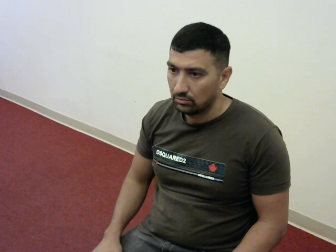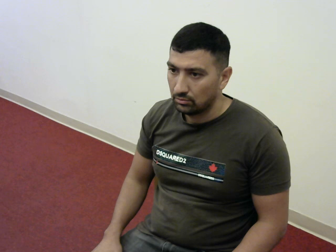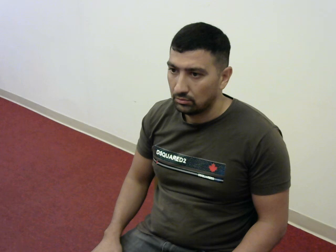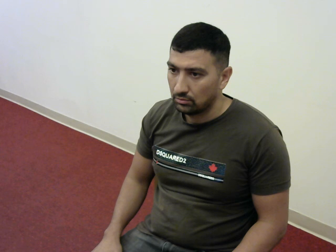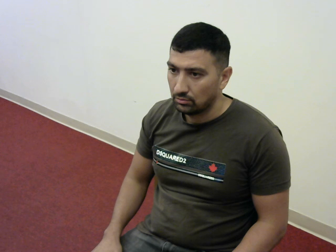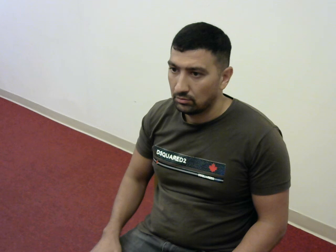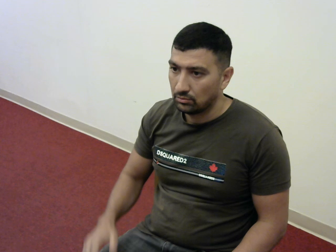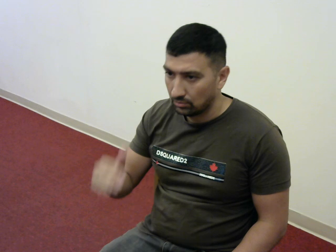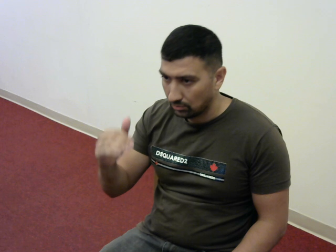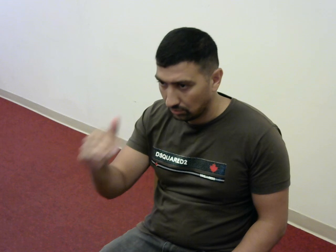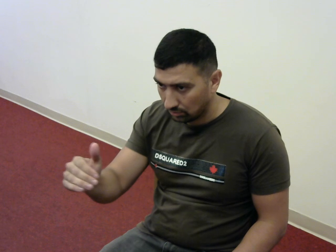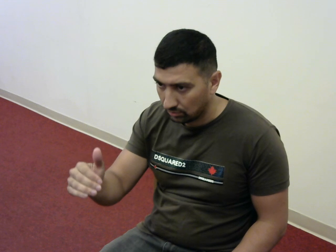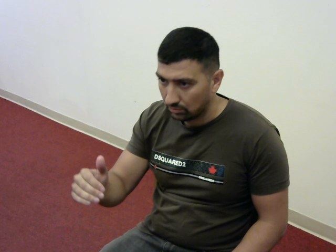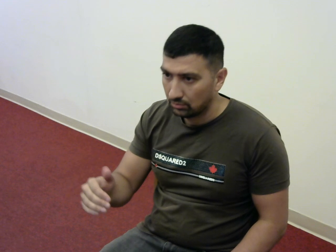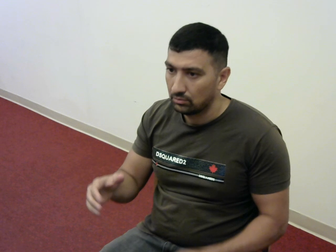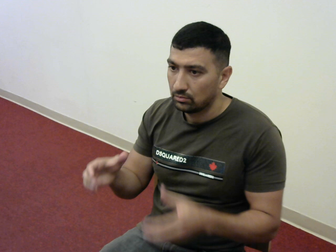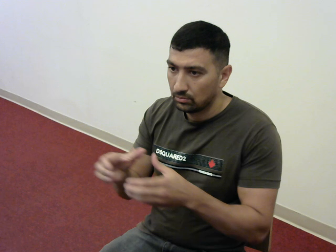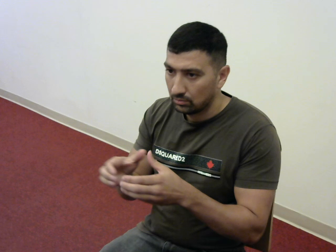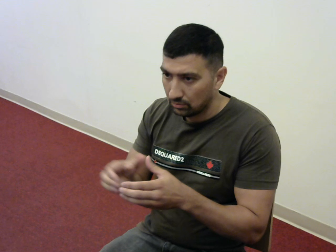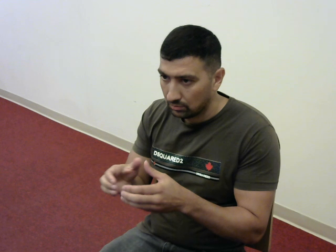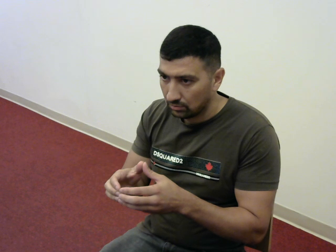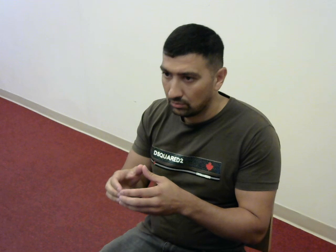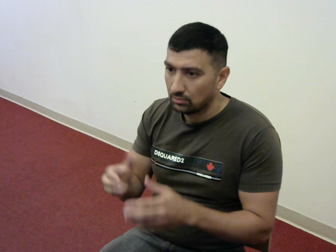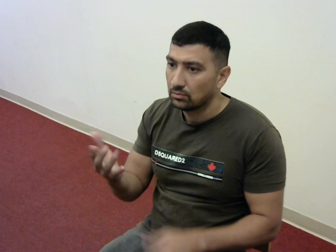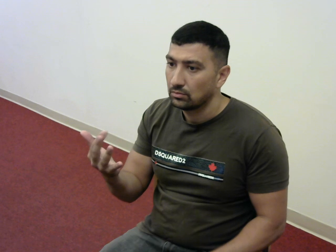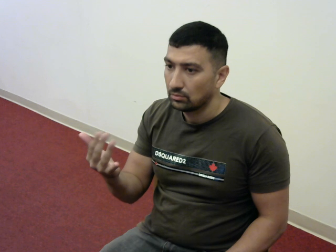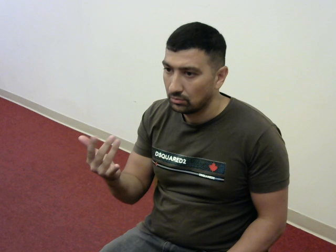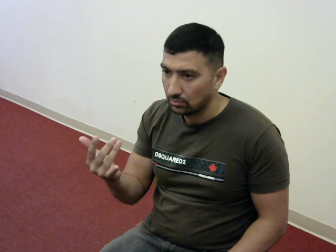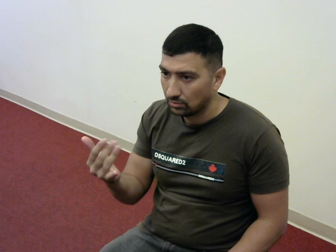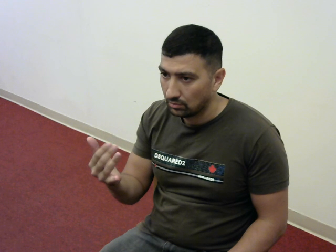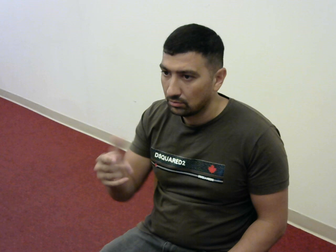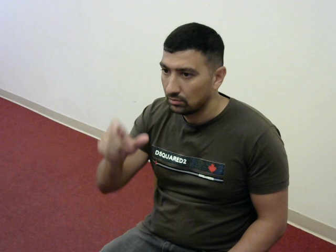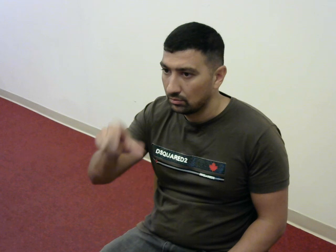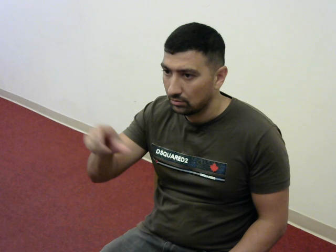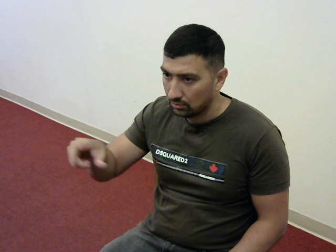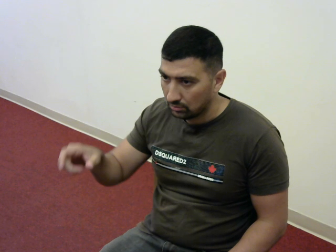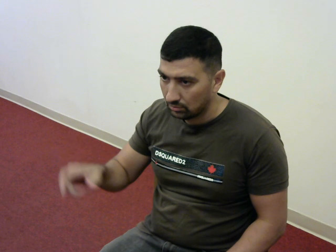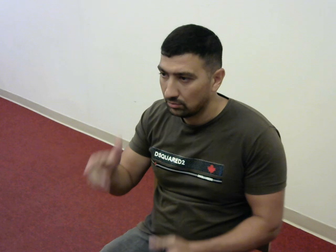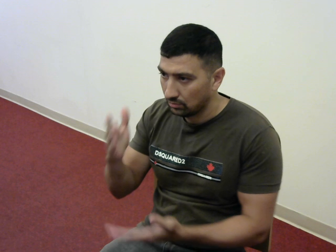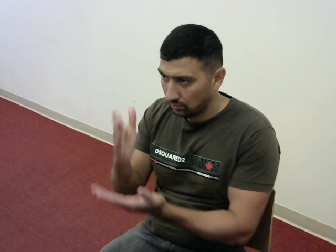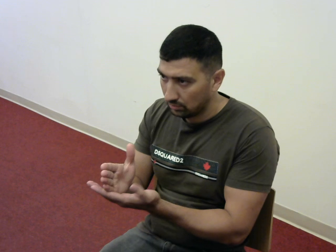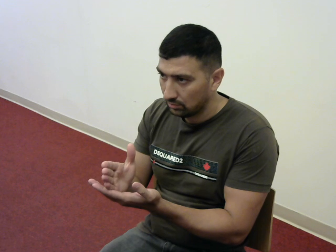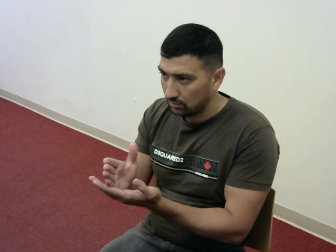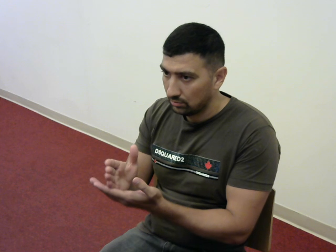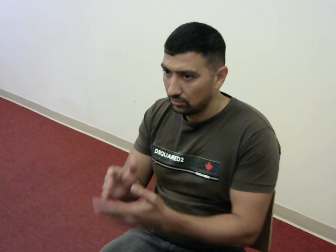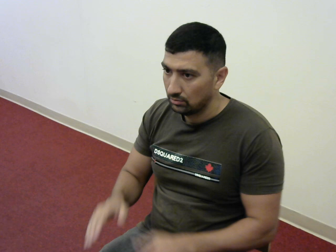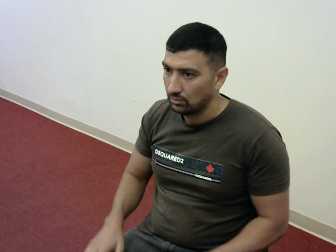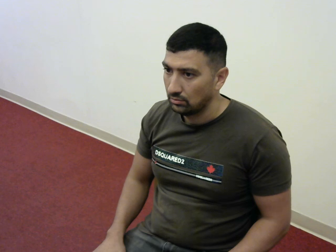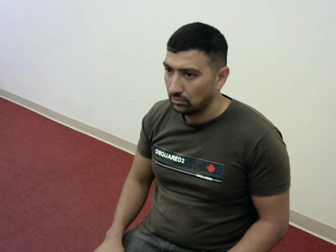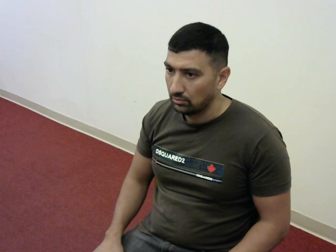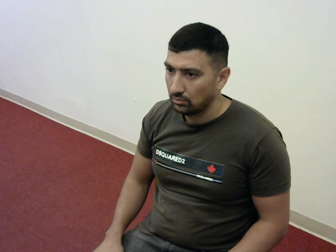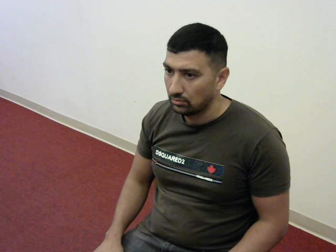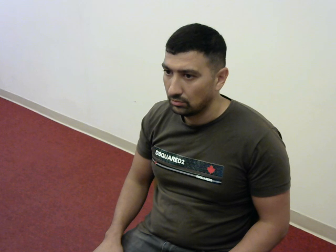Sizin komandada neçə nəfər var?